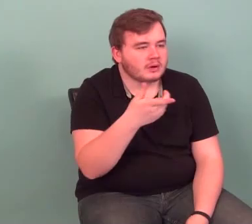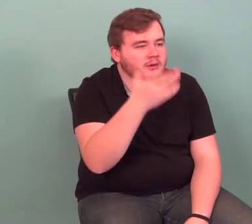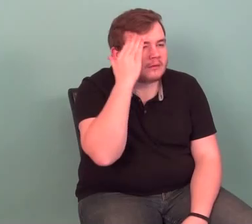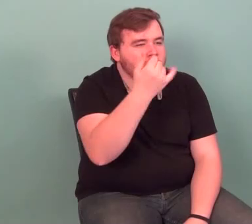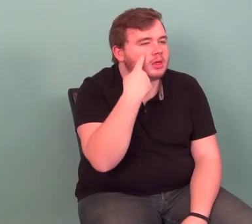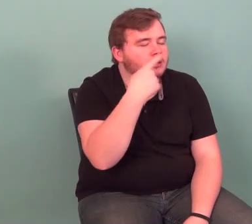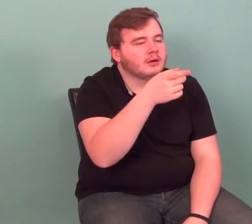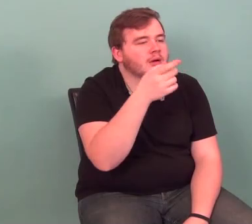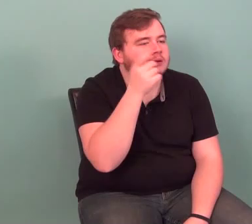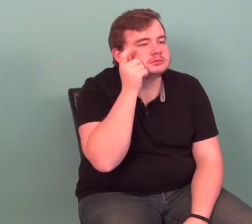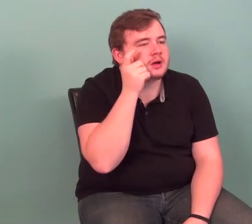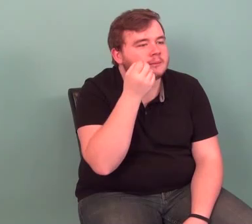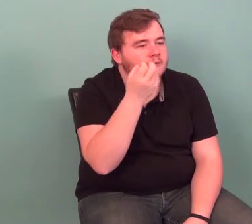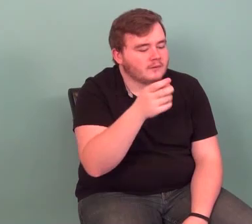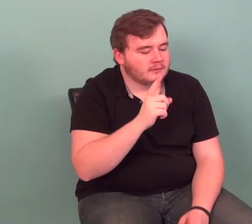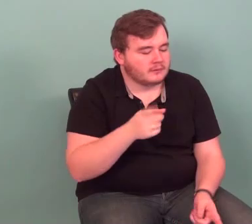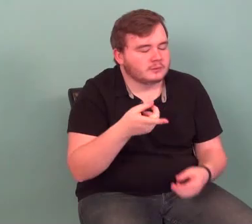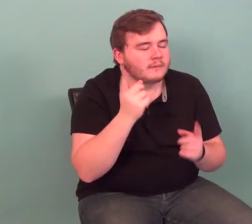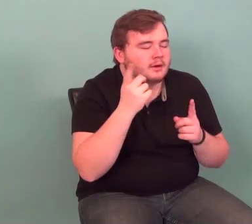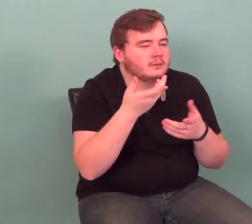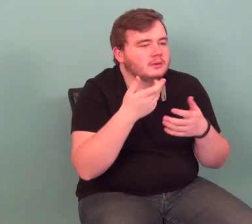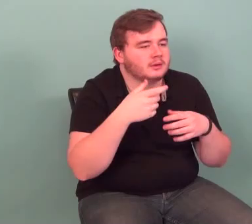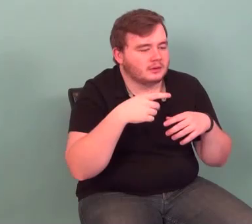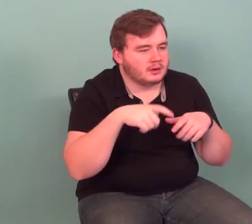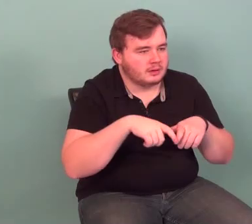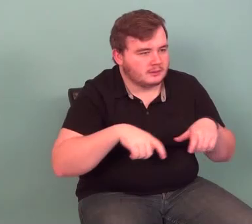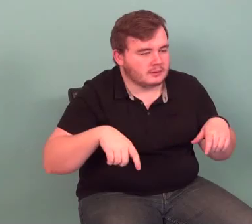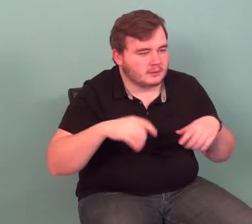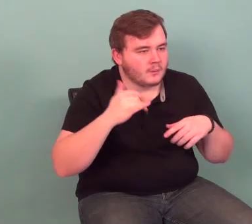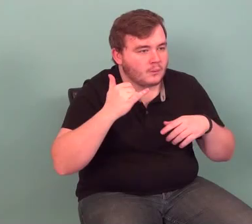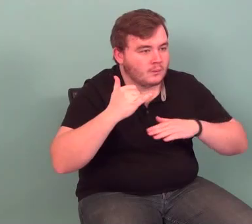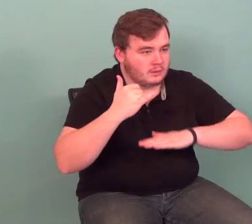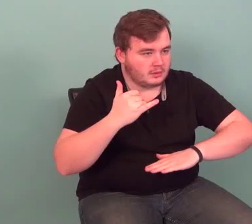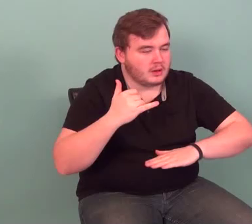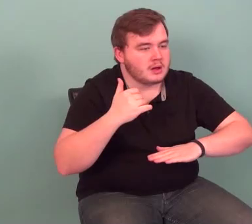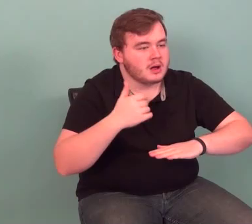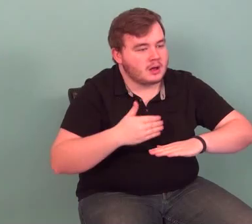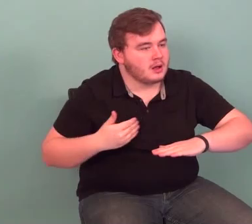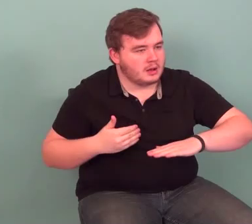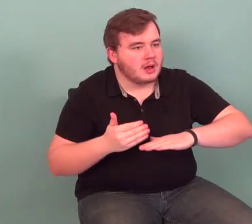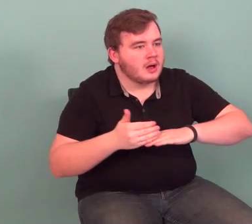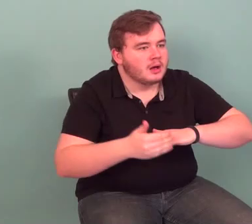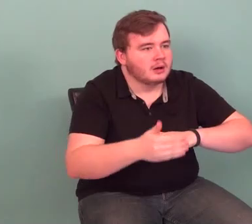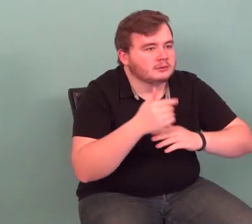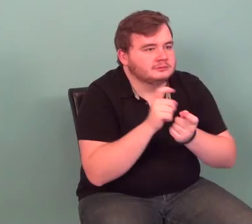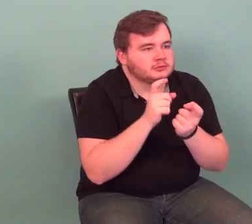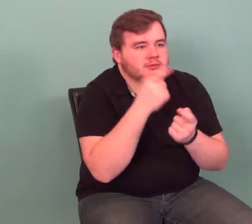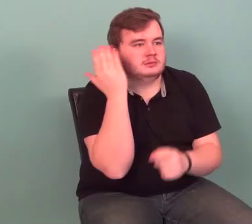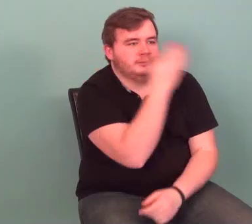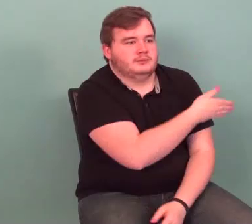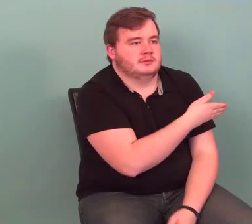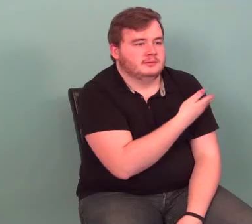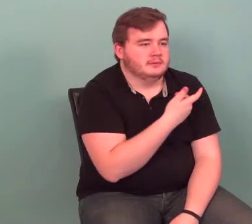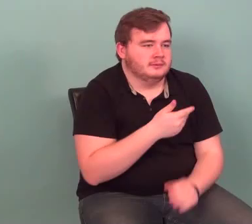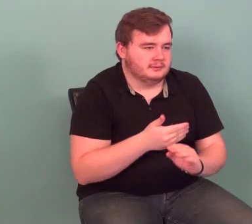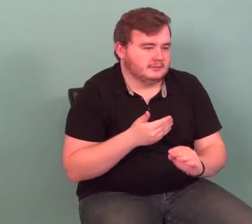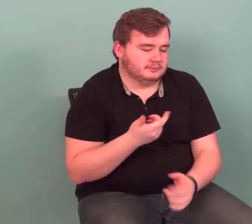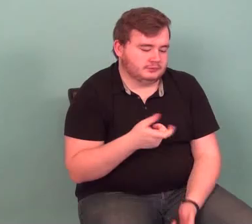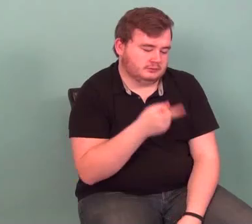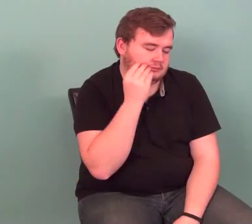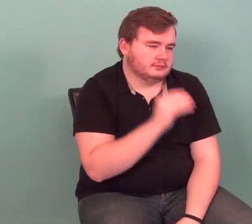Wiesz, przeważnie widać na Dworcu Centralnym, że na peronie jest żółty krawężnik, trzeba stać przed nim, jeśli przekroczysz linię, to wtedy pociąg mija cię za blisko twarzy.